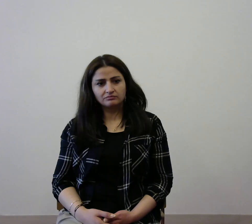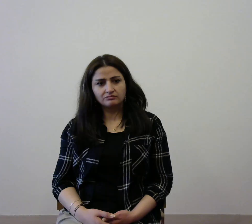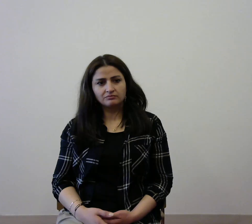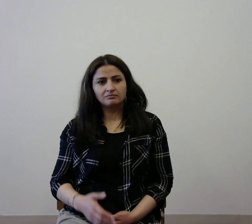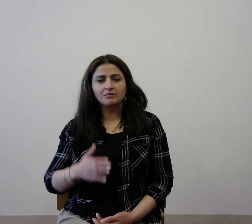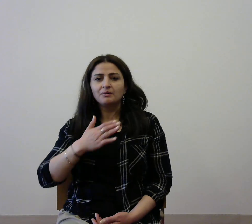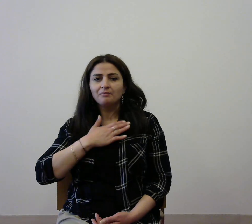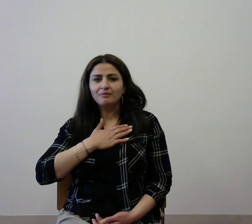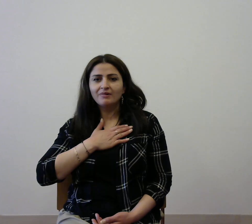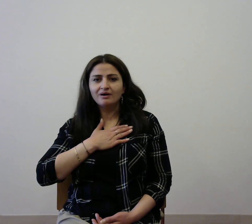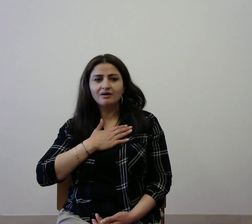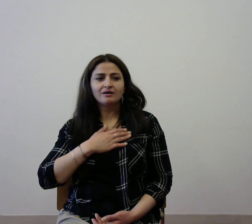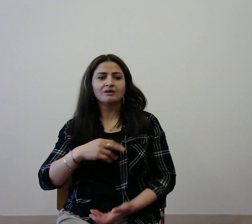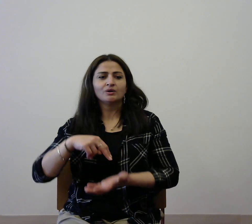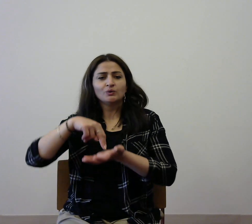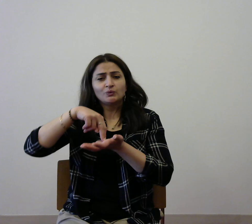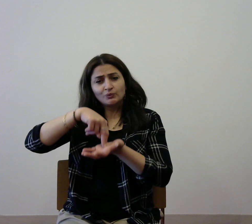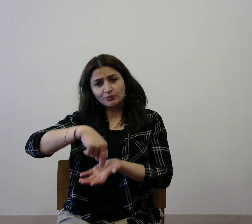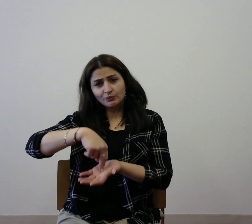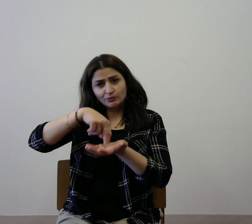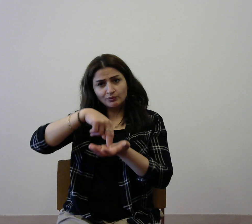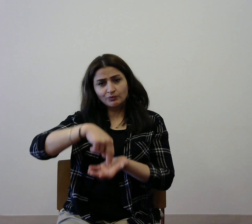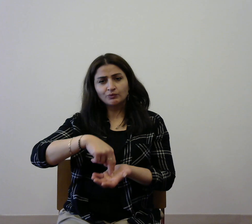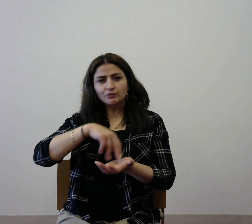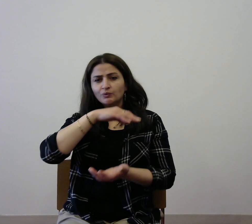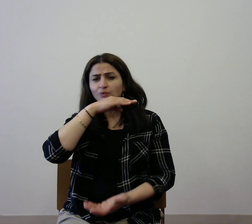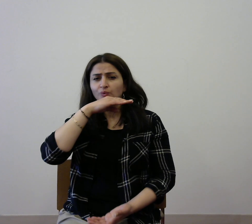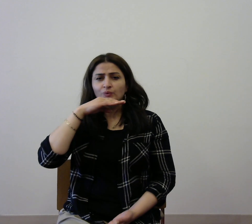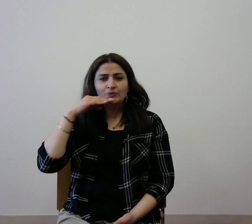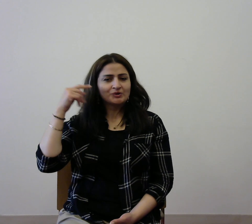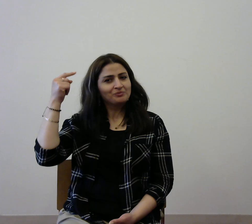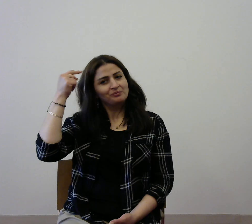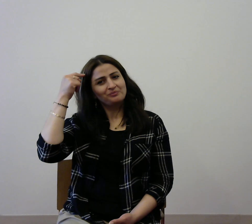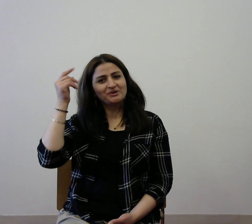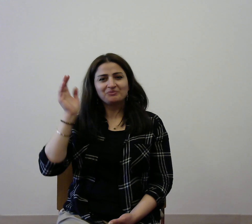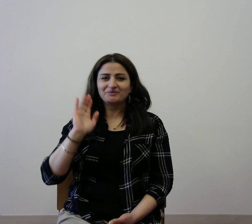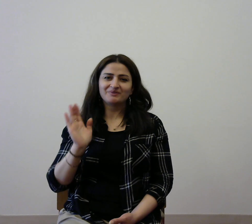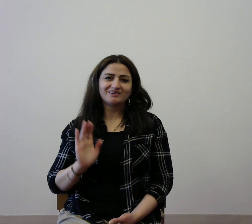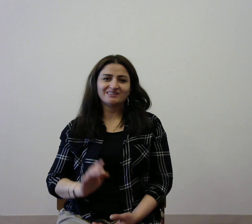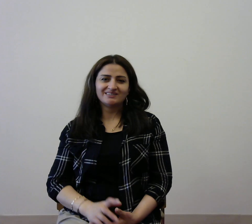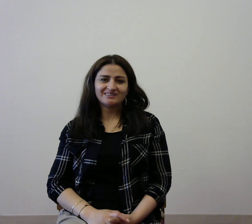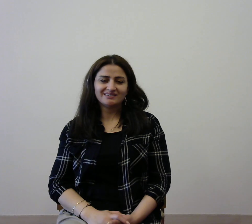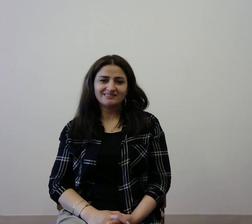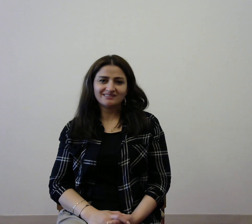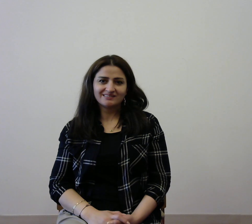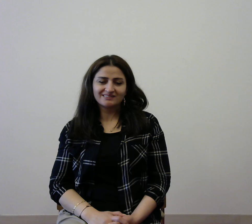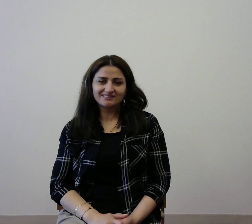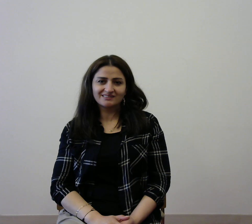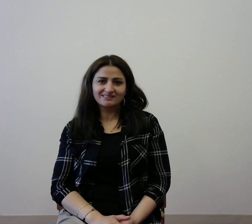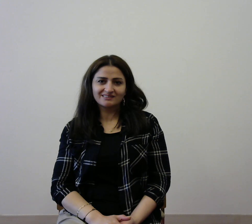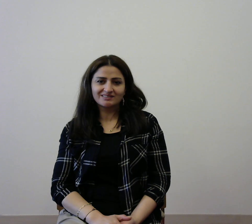Mən ayaq üstə çox dura bilmirəm